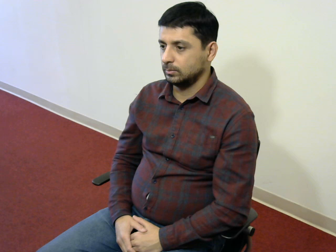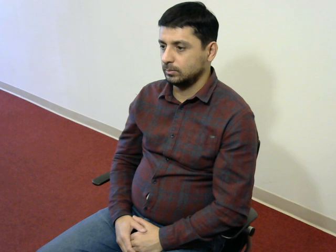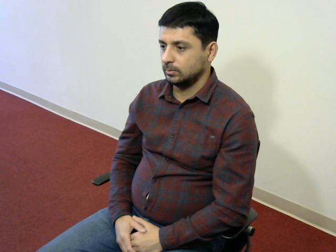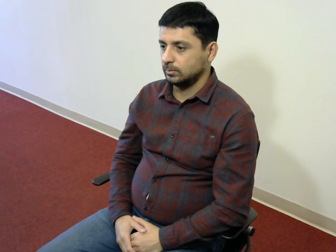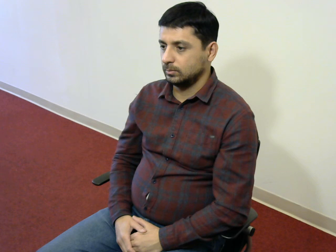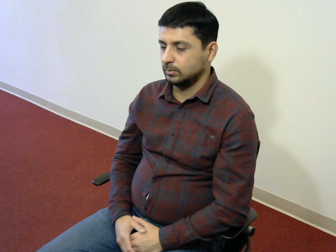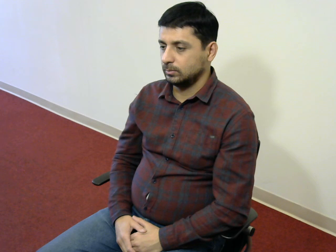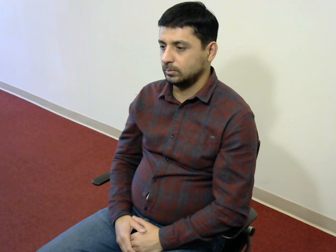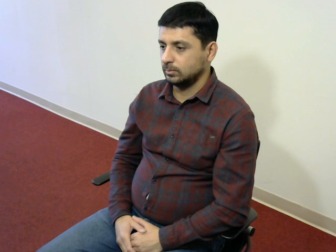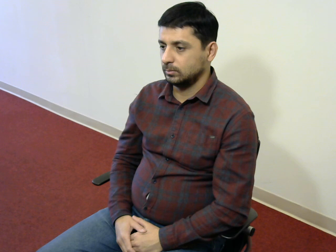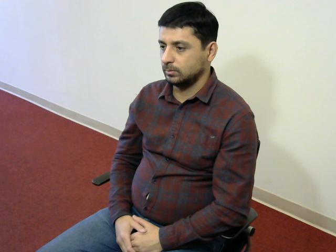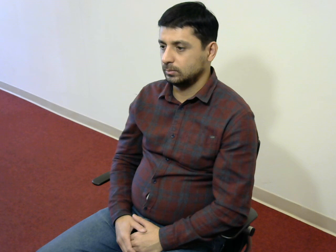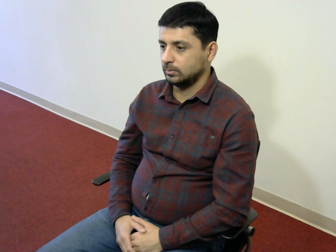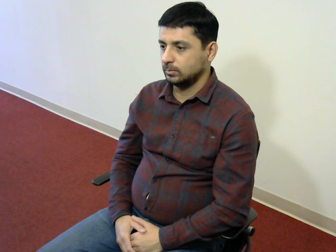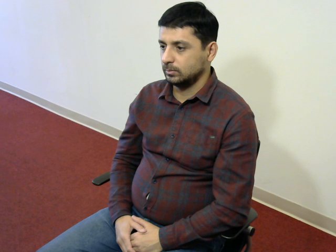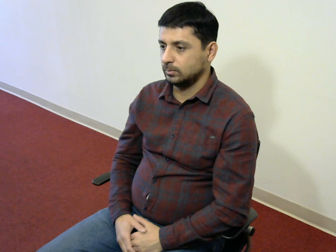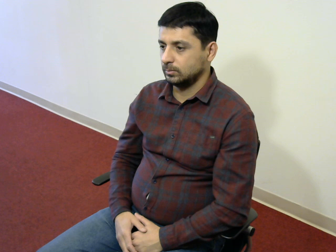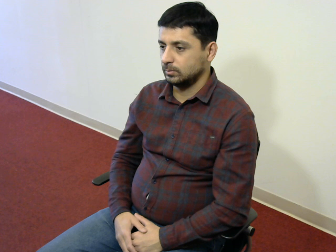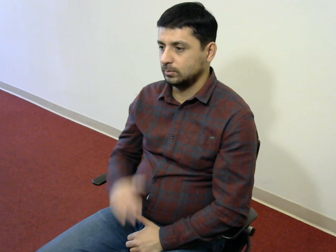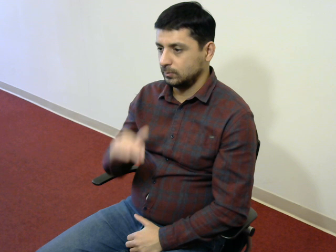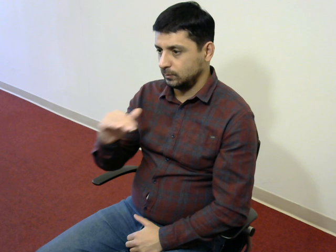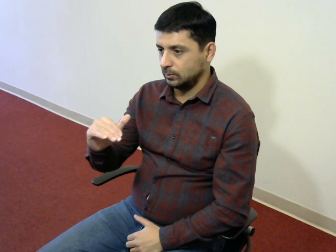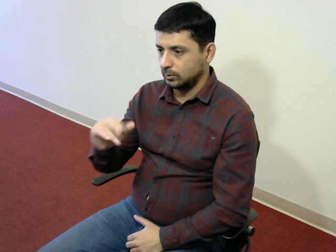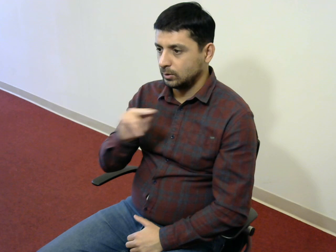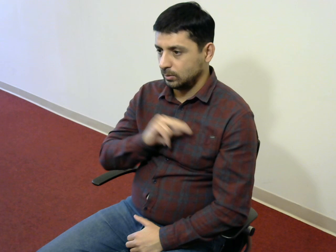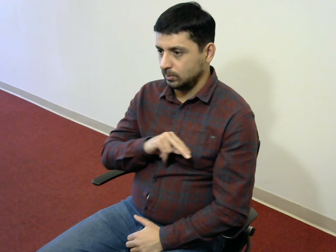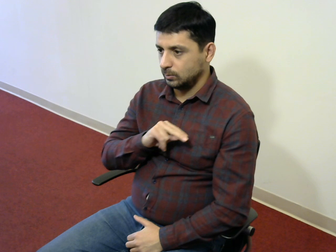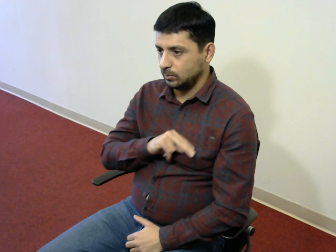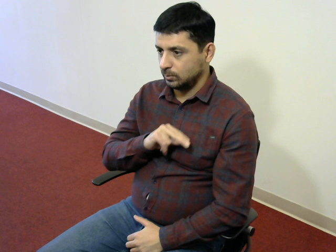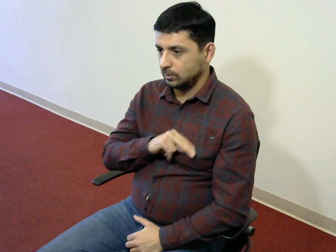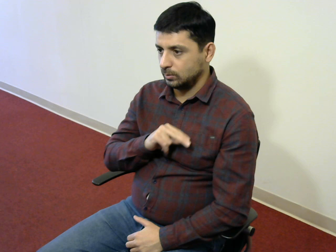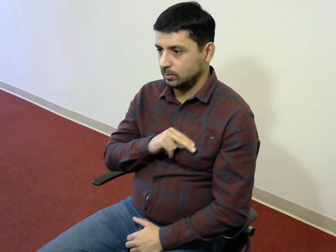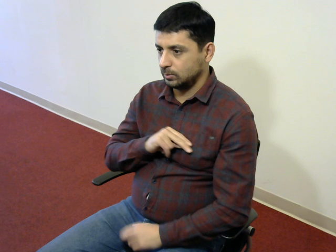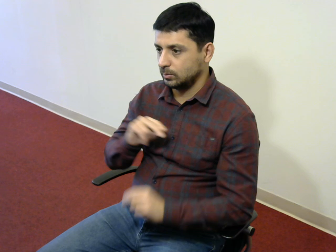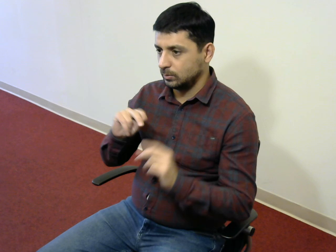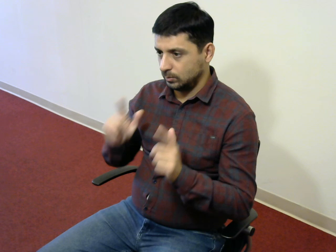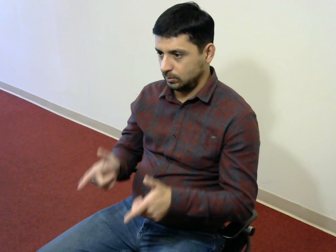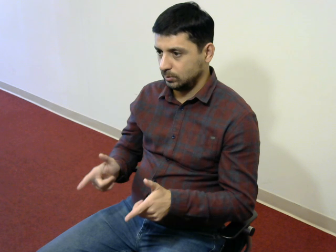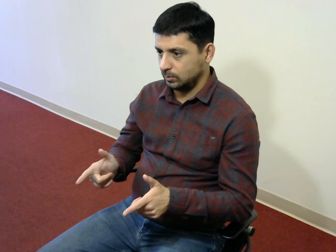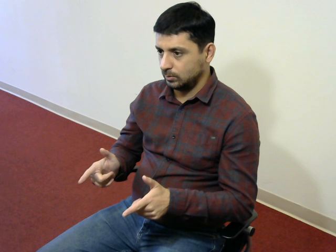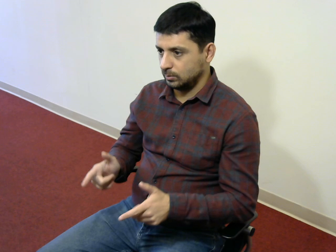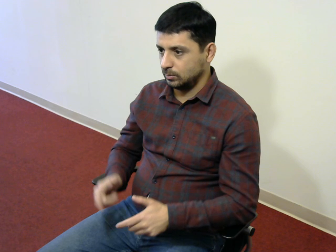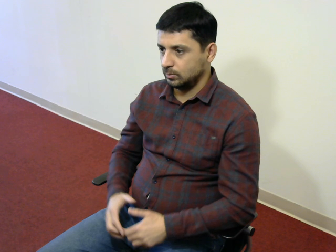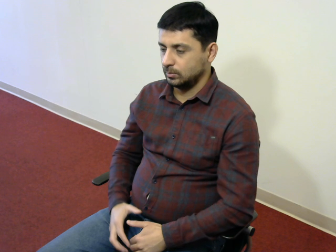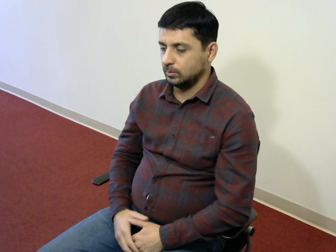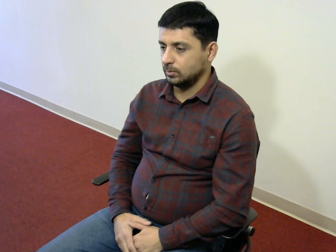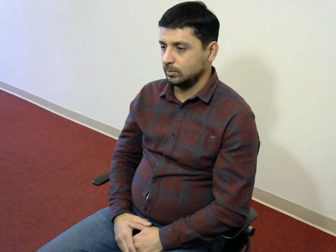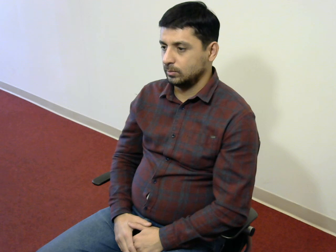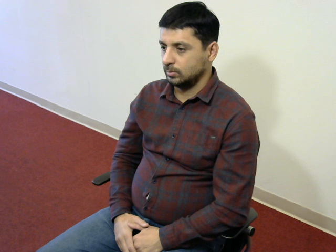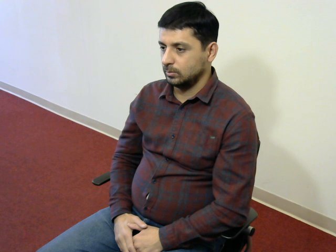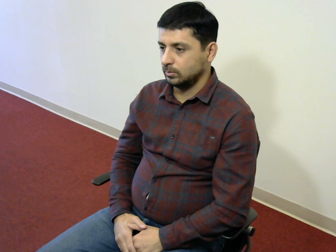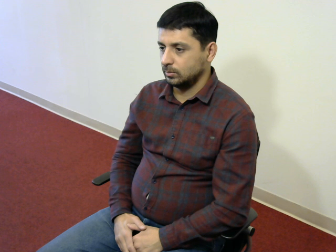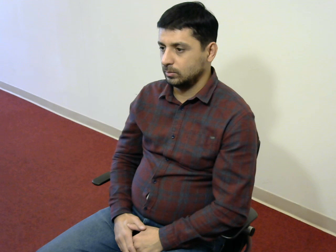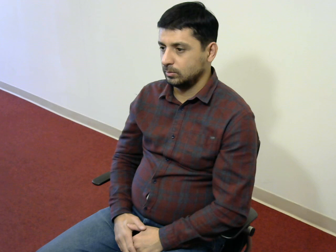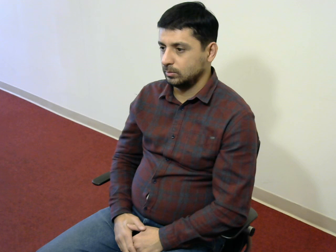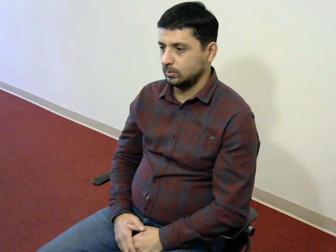Siz işdən razısınız?